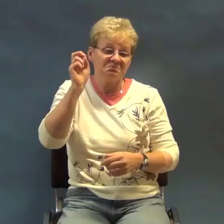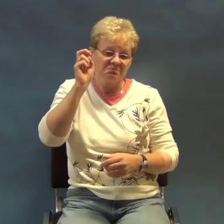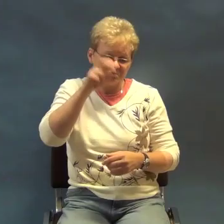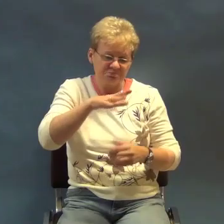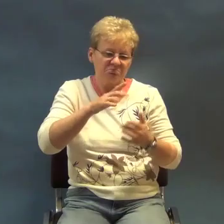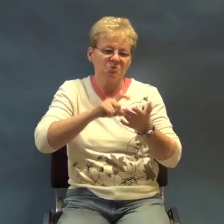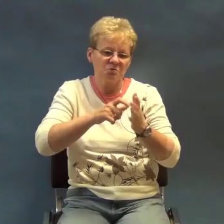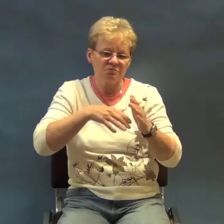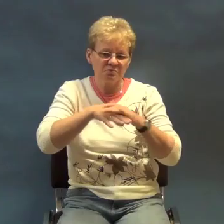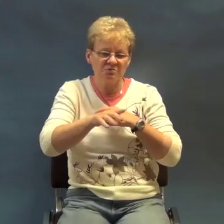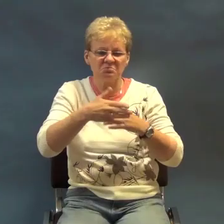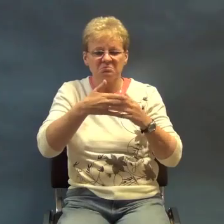Wchodzi do pokoju, otwiera drzwi, rozbiera się.